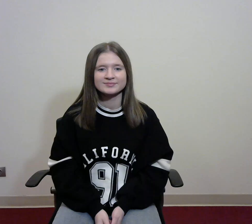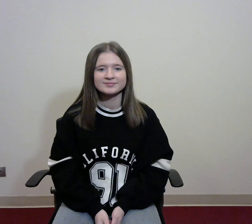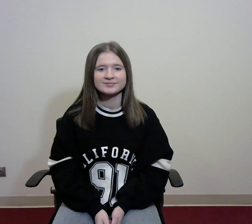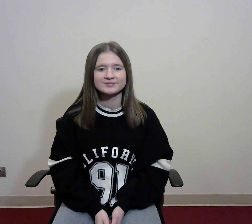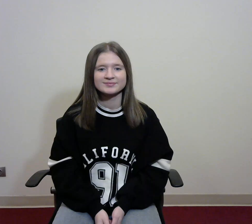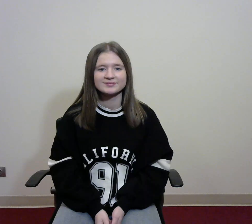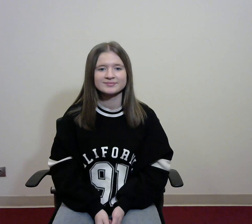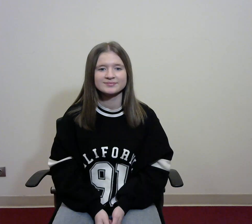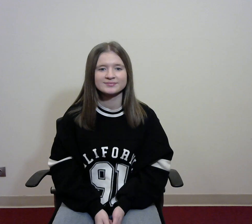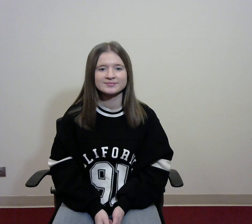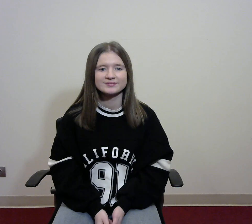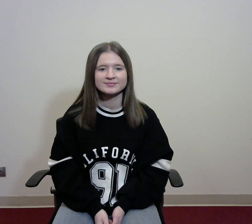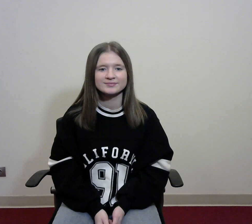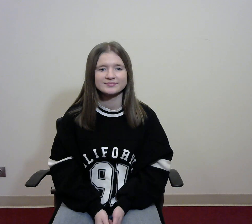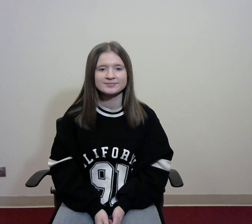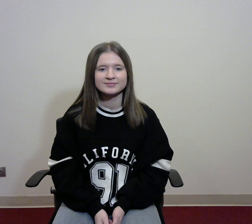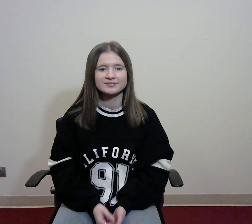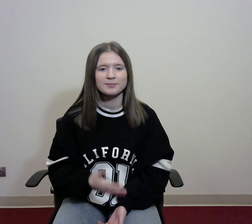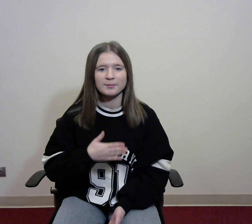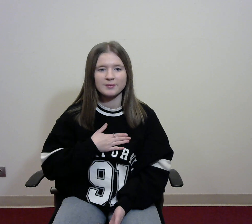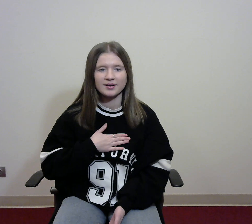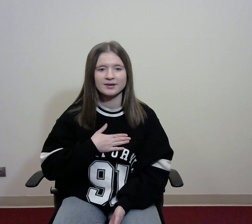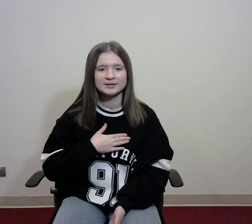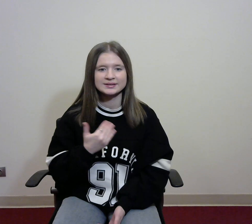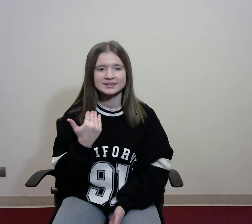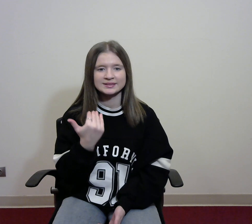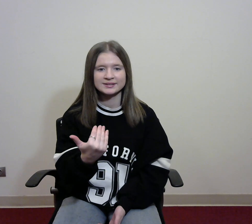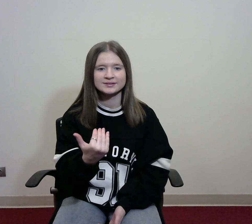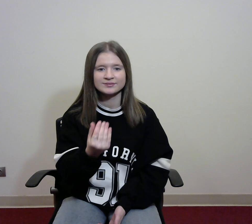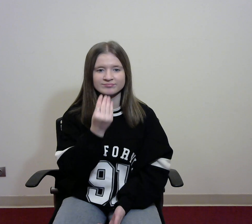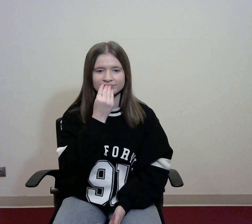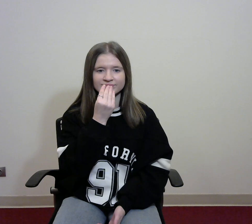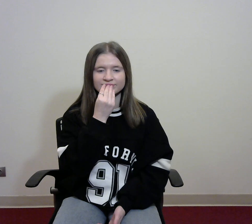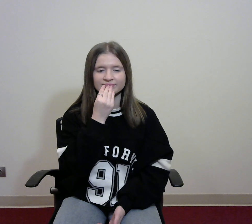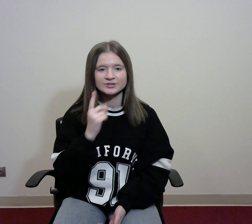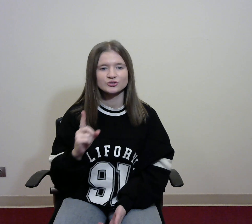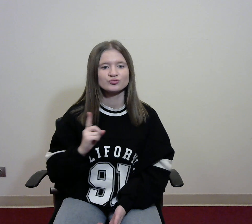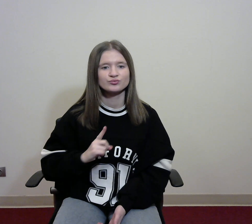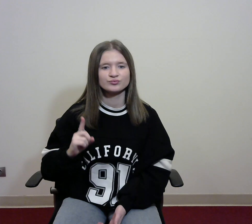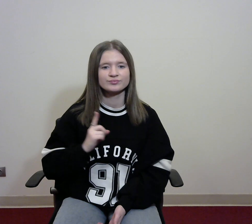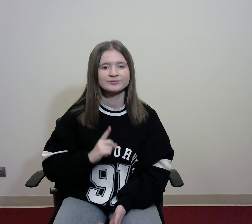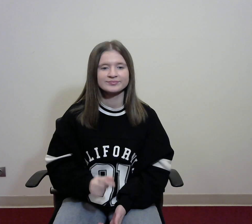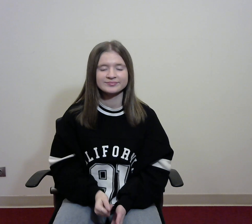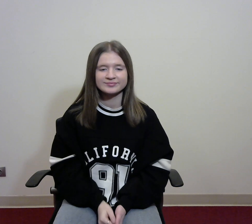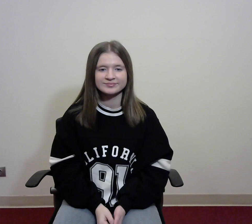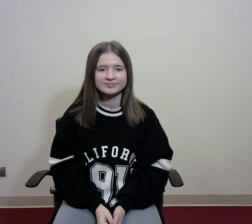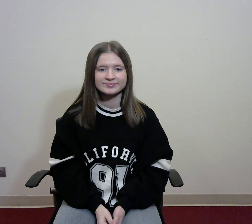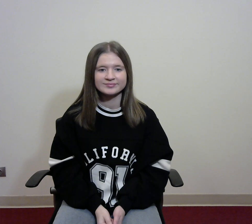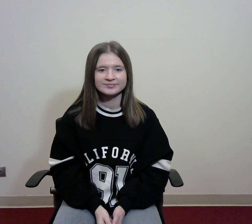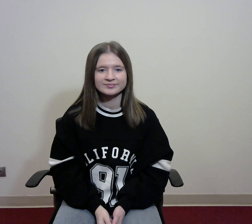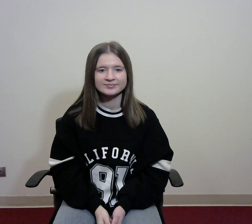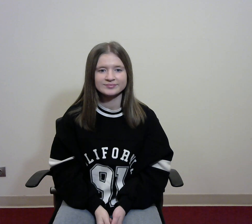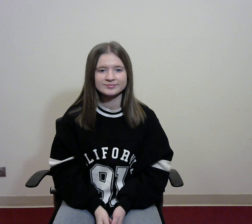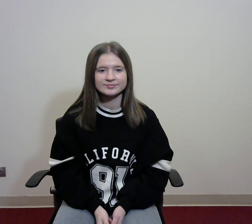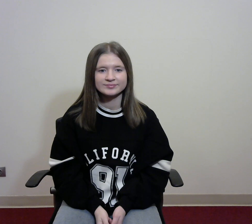Mən sizi naharda gözləyəcəm